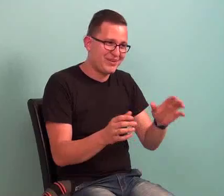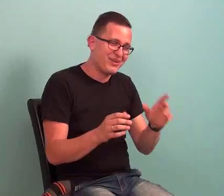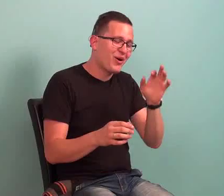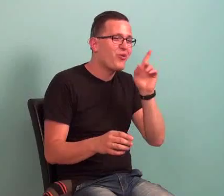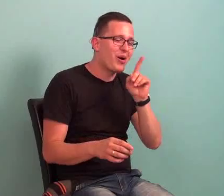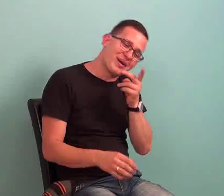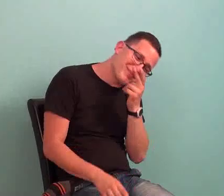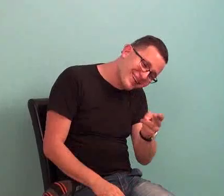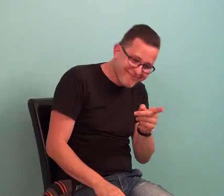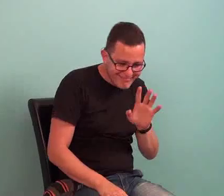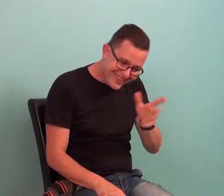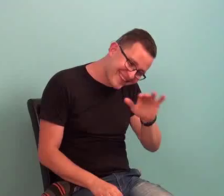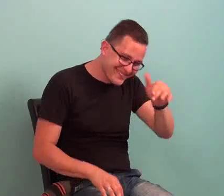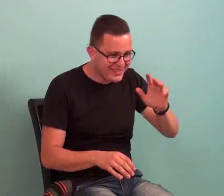Chłopiec przygląda się jej, jaka jest ładna, głaszcze ją.